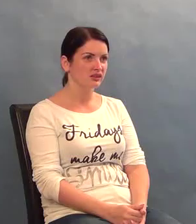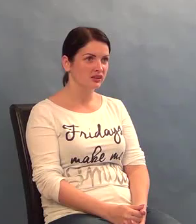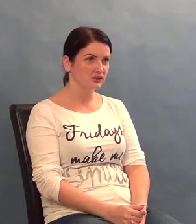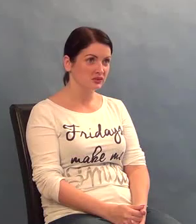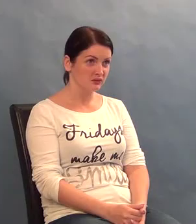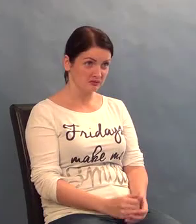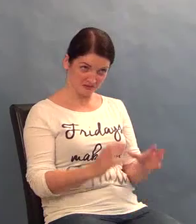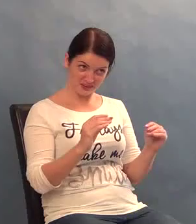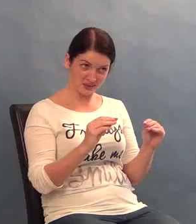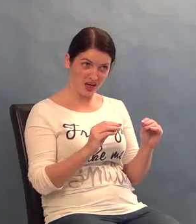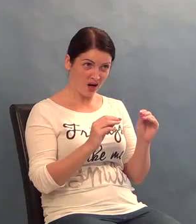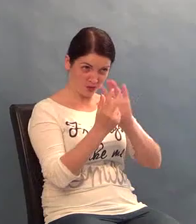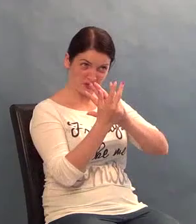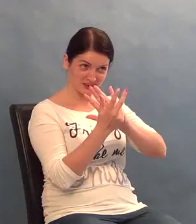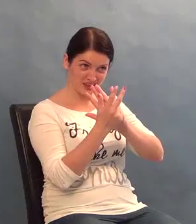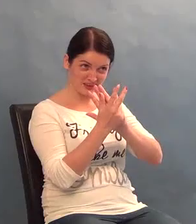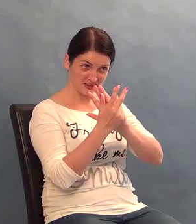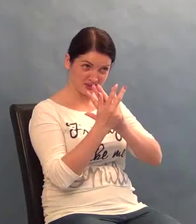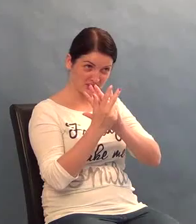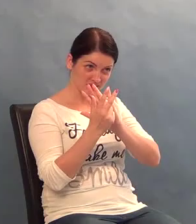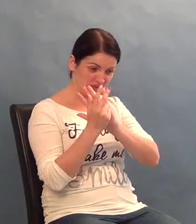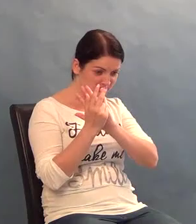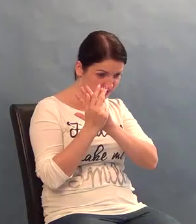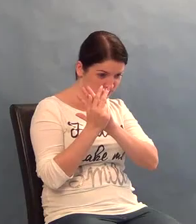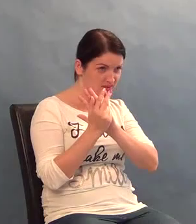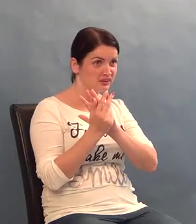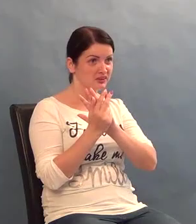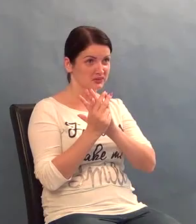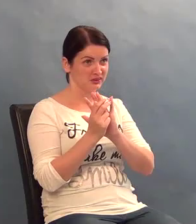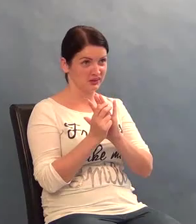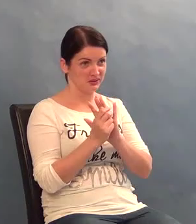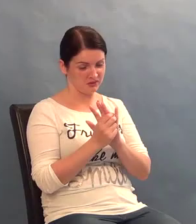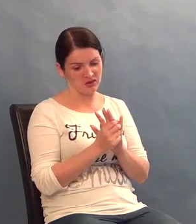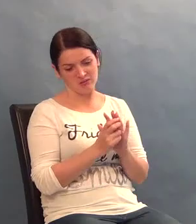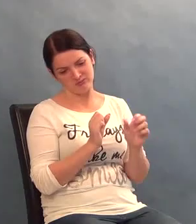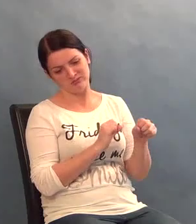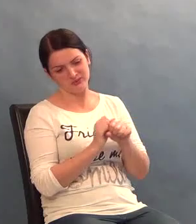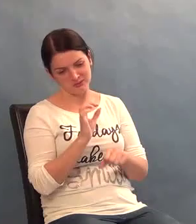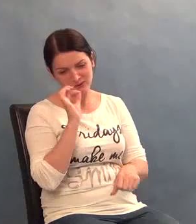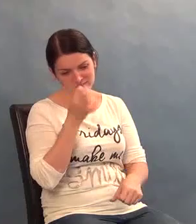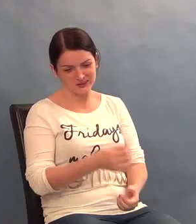Kiedy ci pasuje?